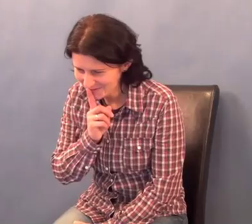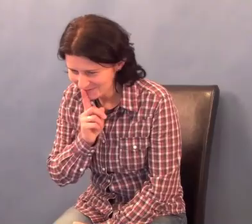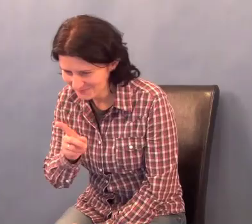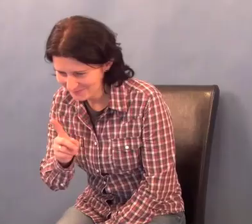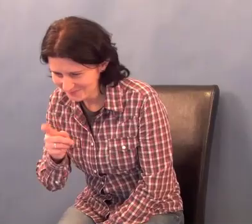Moment.